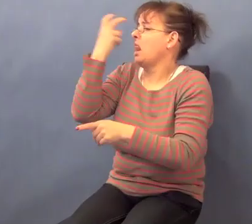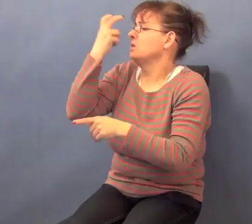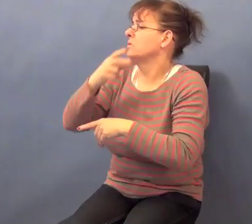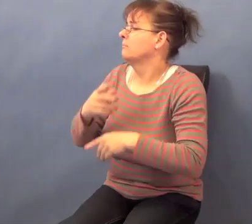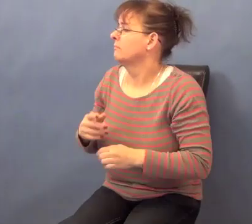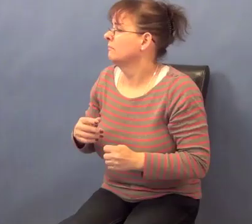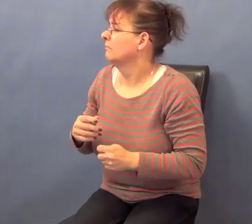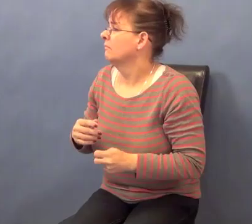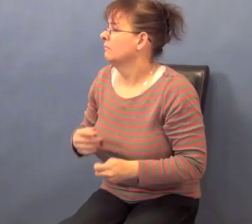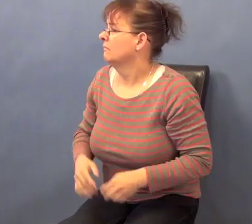A dalej to nie interesuje go.